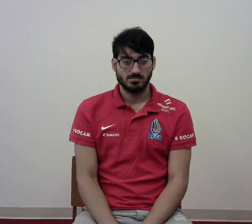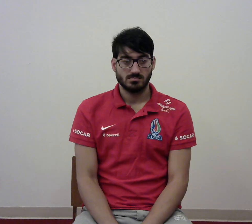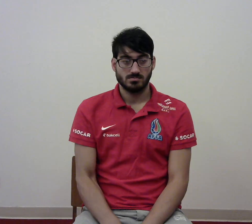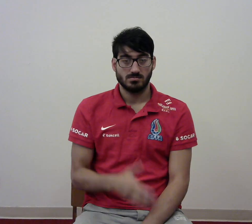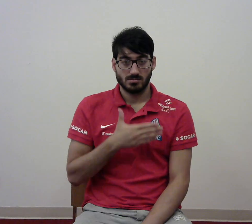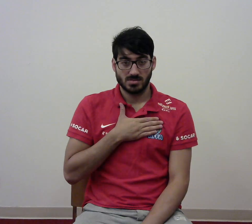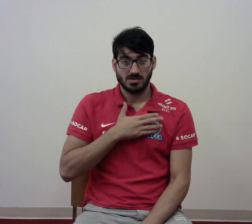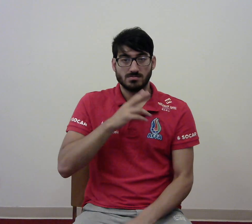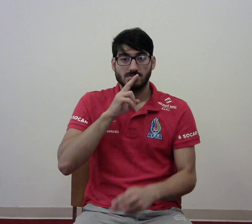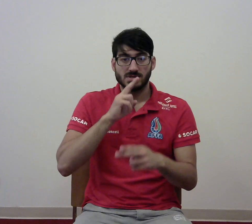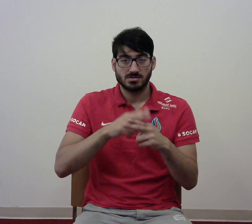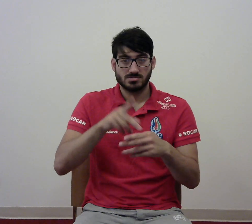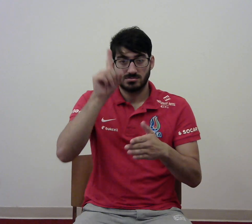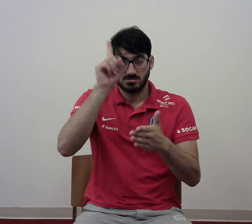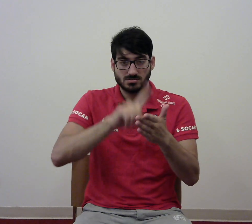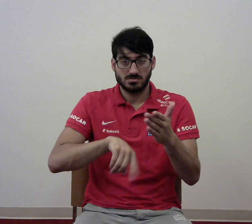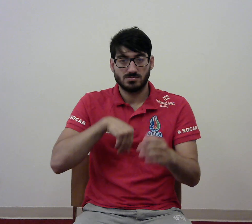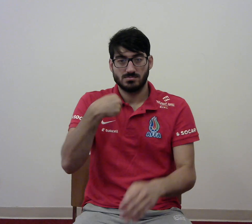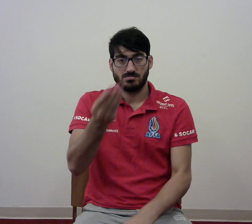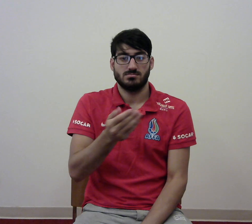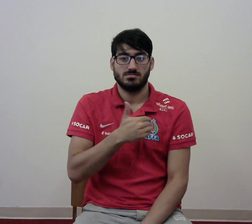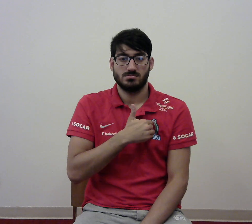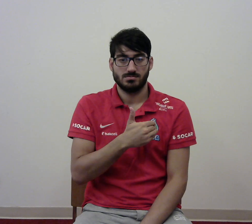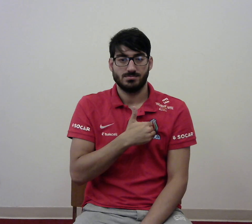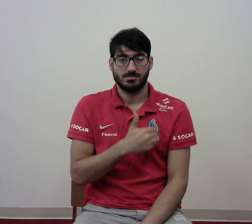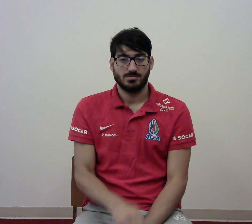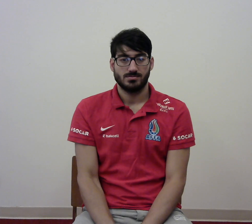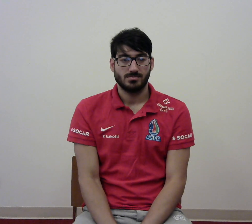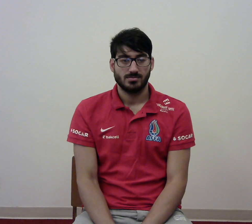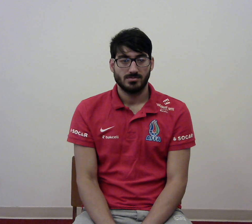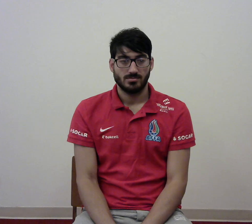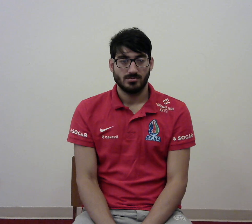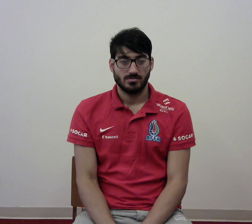Mən bacıma etibarnamə vermək istəyirəm